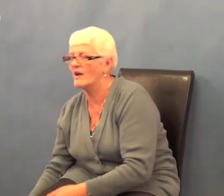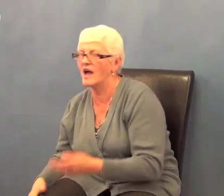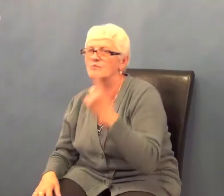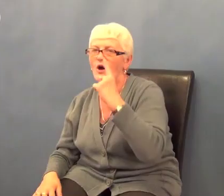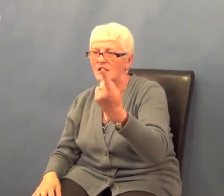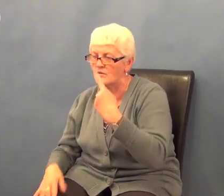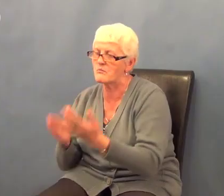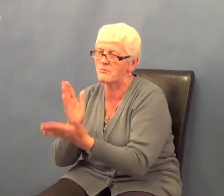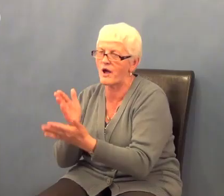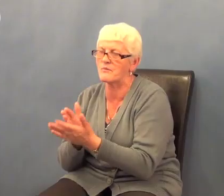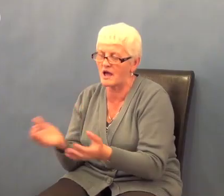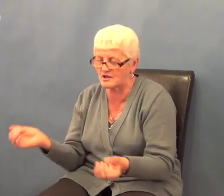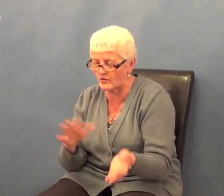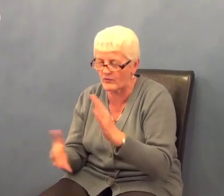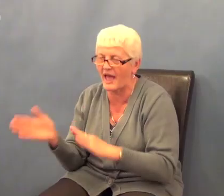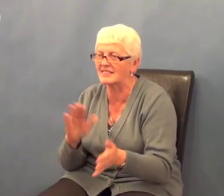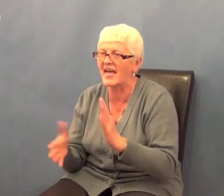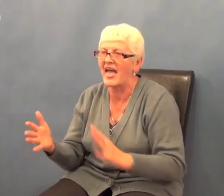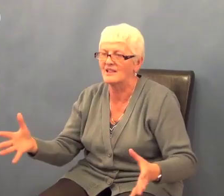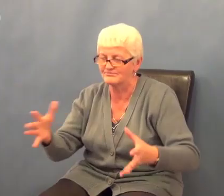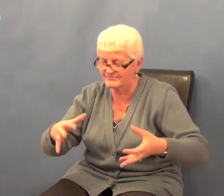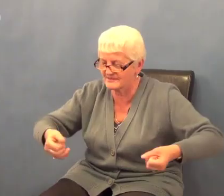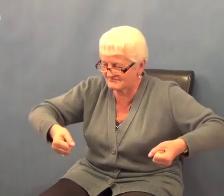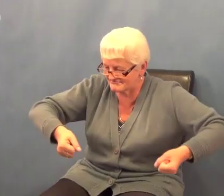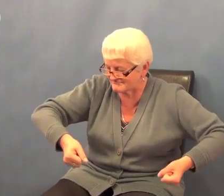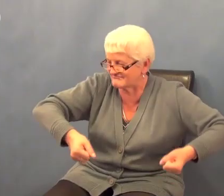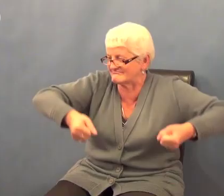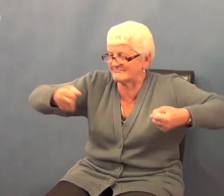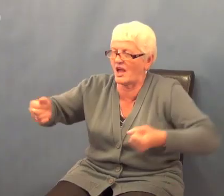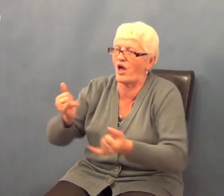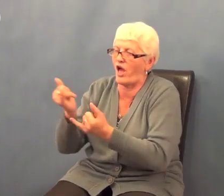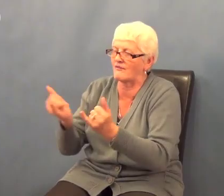Zauważa, że chłopcy podchodzą, pomagają mu wkładać do kosza, stawiają go na rower.